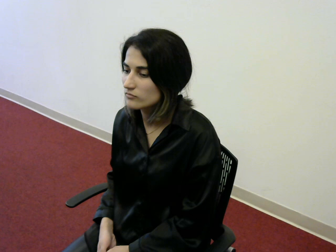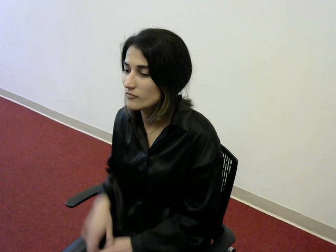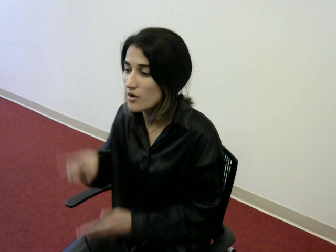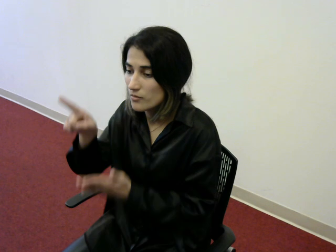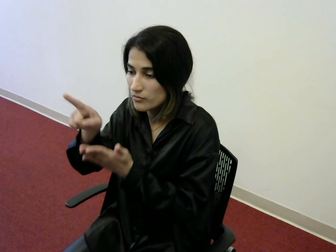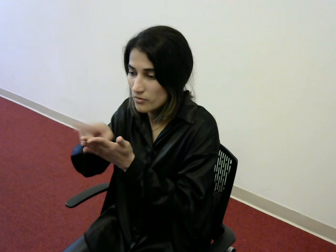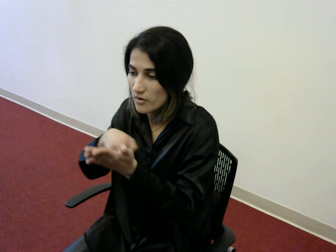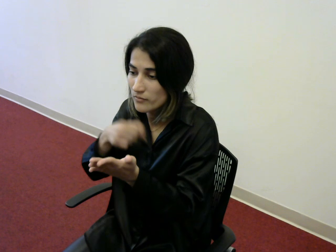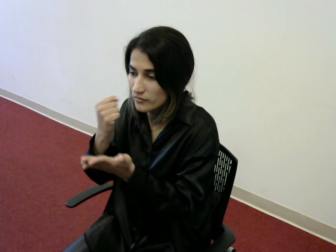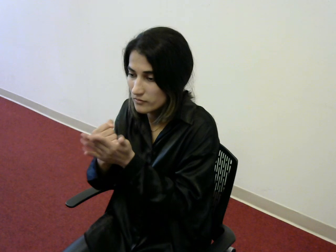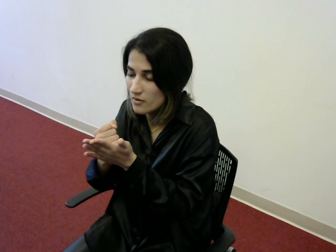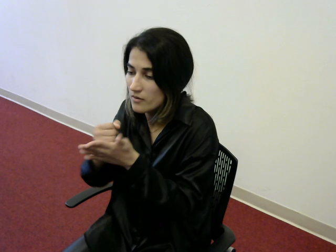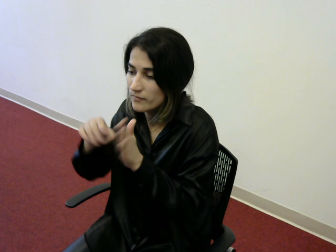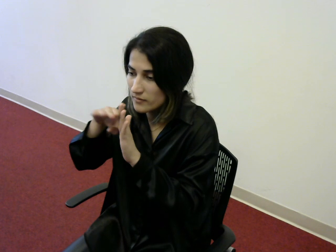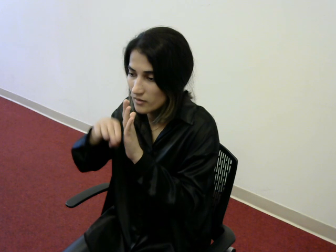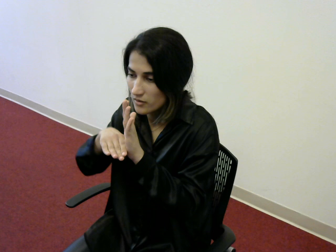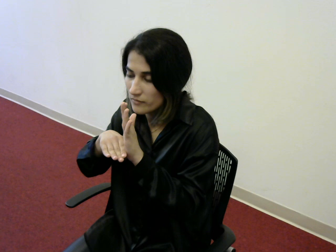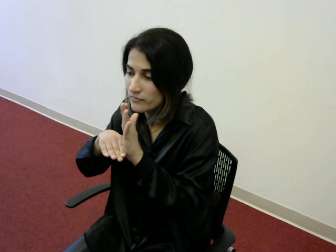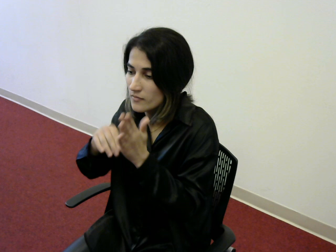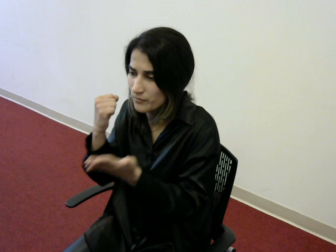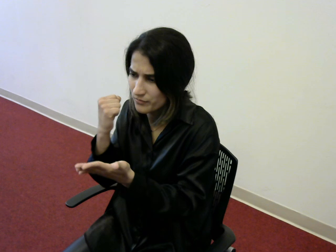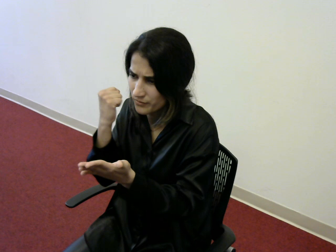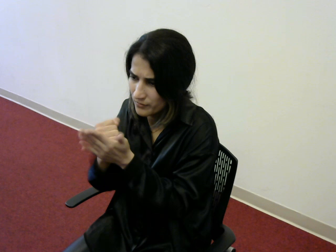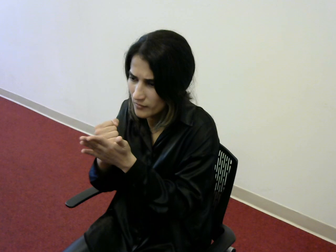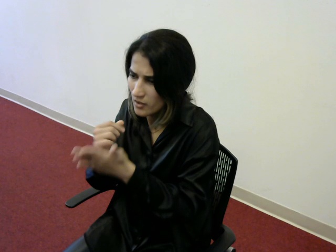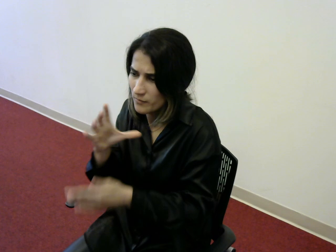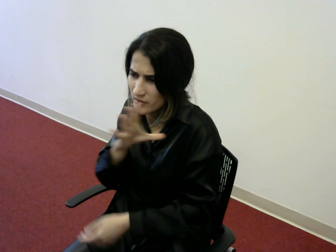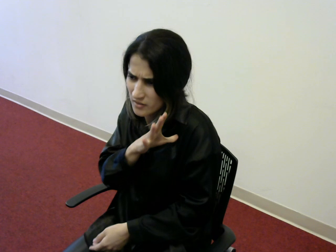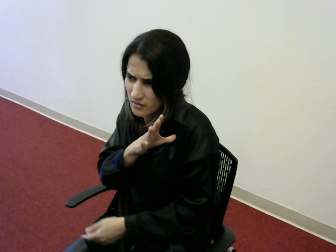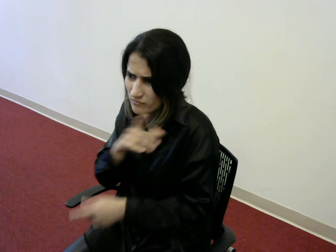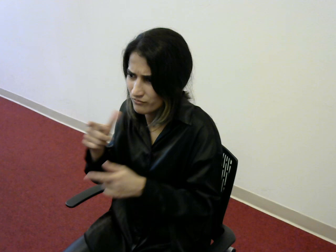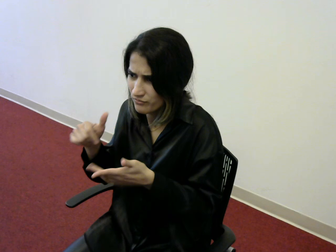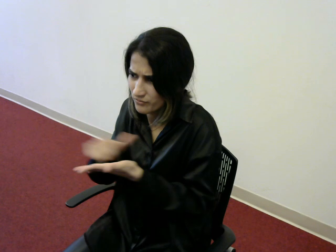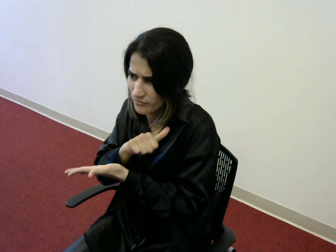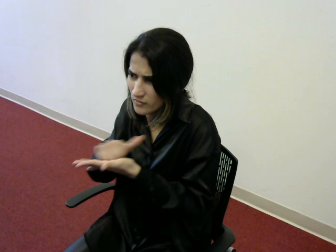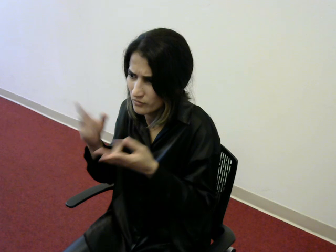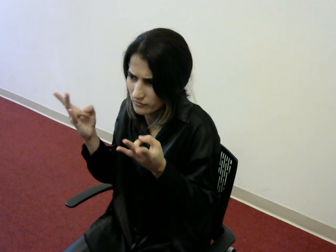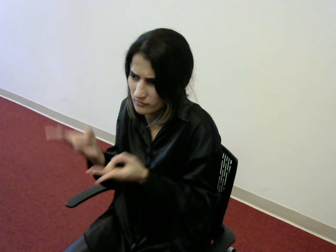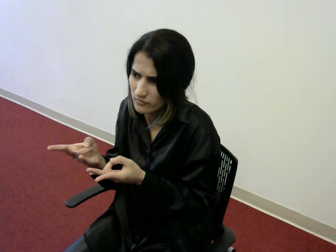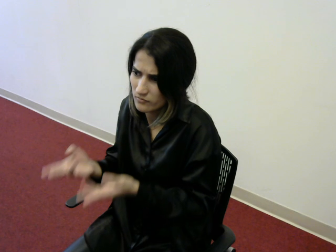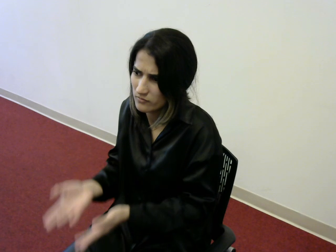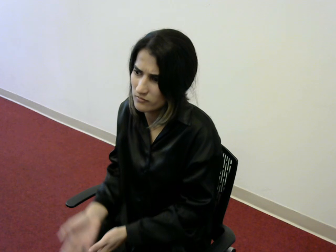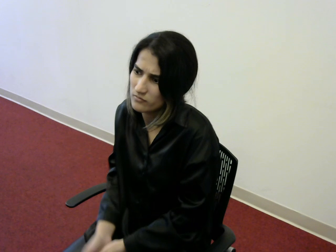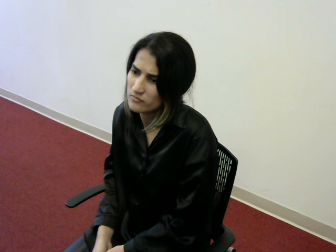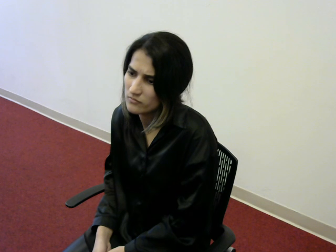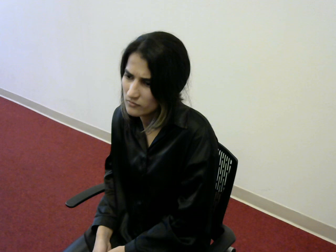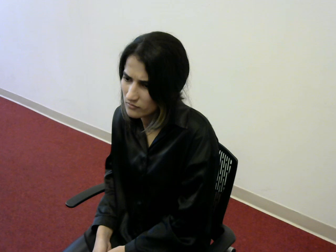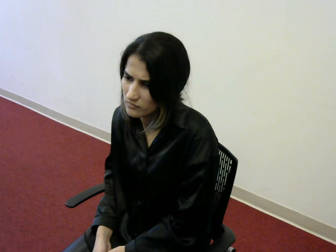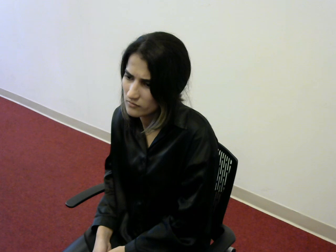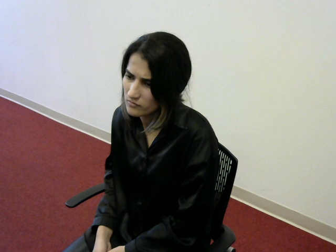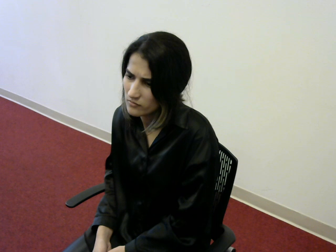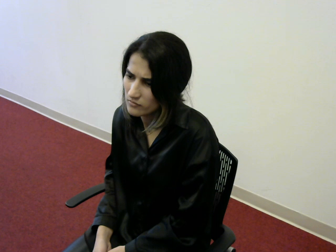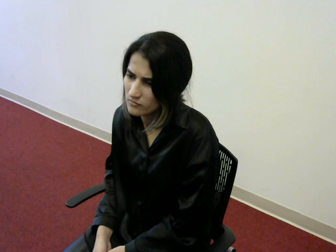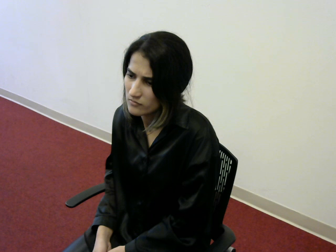Notarial qaydada təsdiq olunmuş sənədlər lazımdır